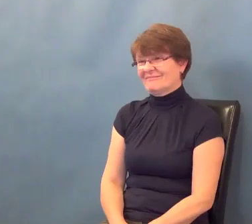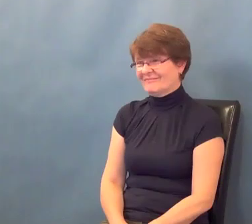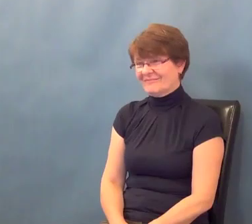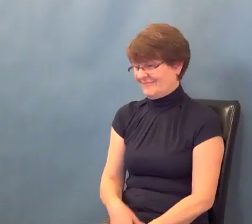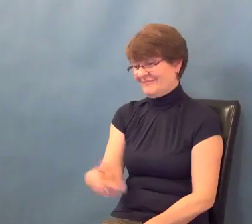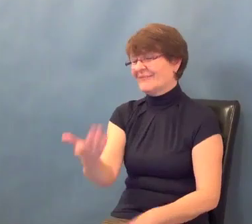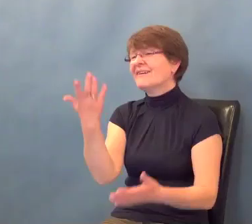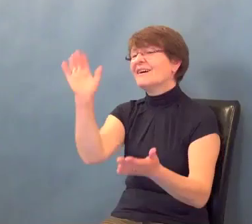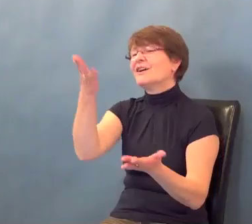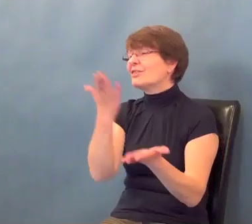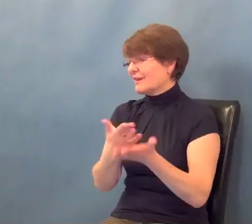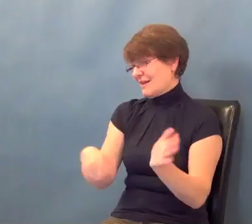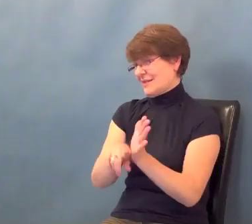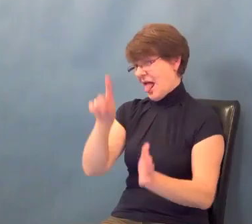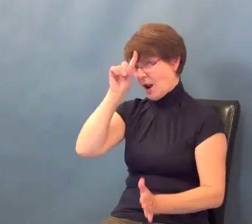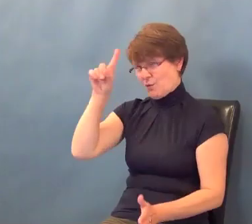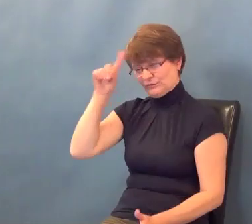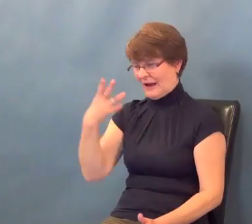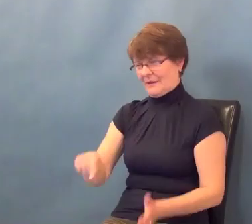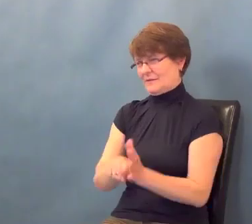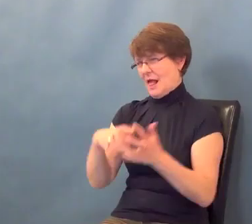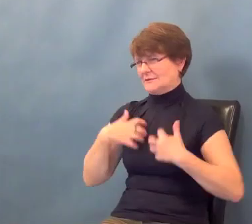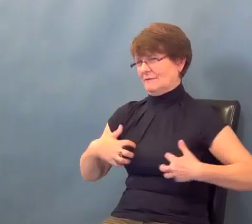To jest tylko dla ludzi, a nie dla zwierząt.